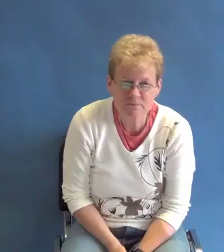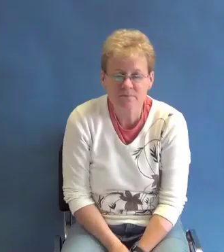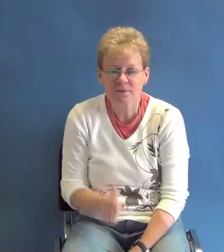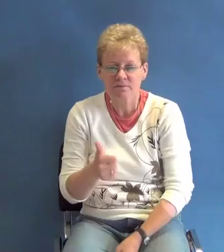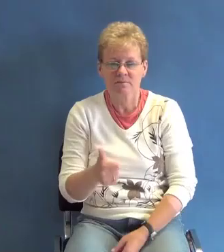Pierwszy.